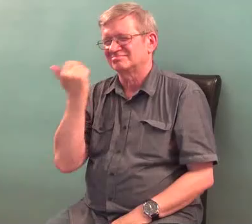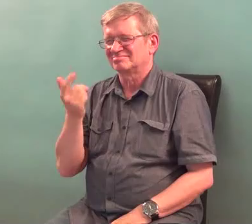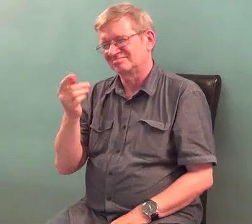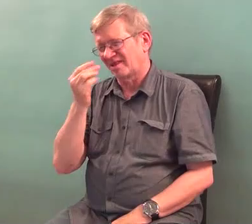Jestem rozczarowany.